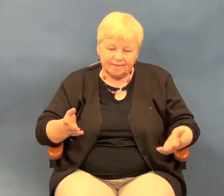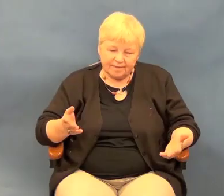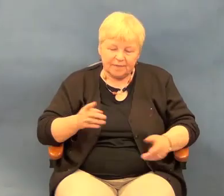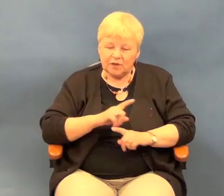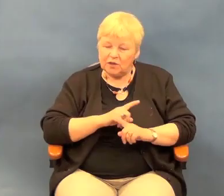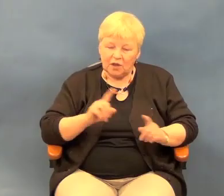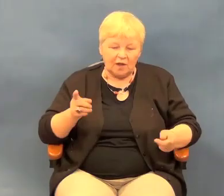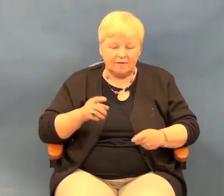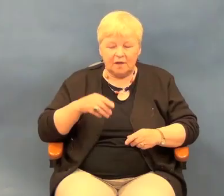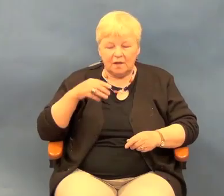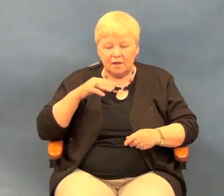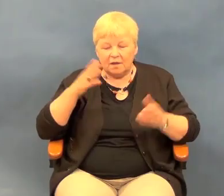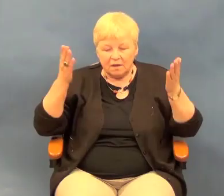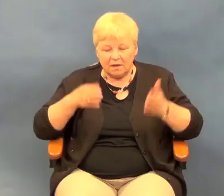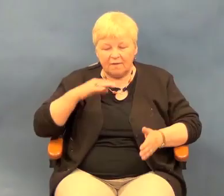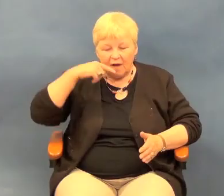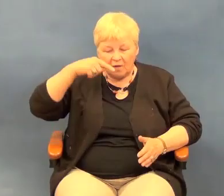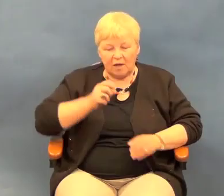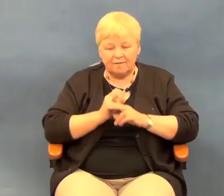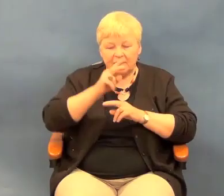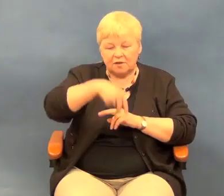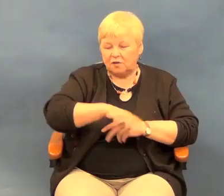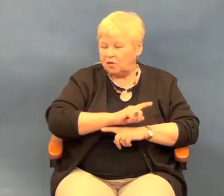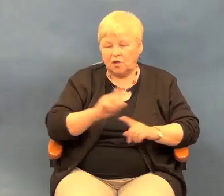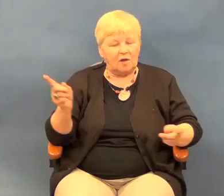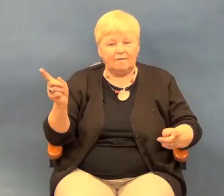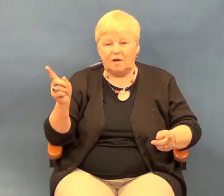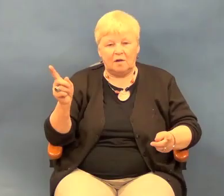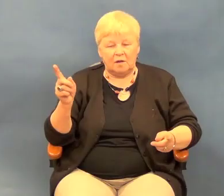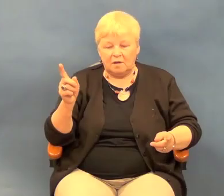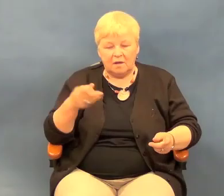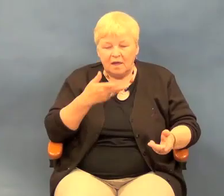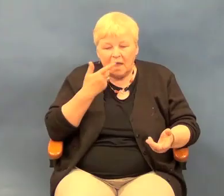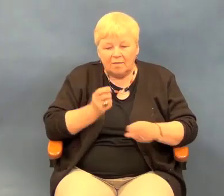Nie wolno wskakiwać do kanału z wodą.